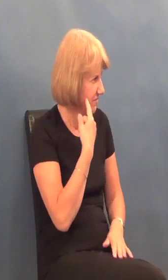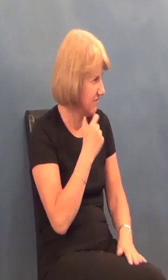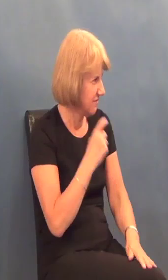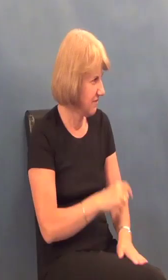Niemożliwe.